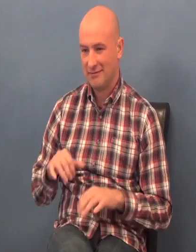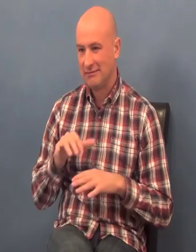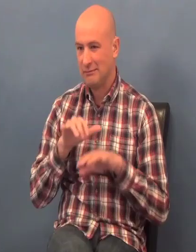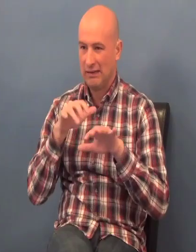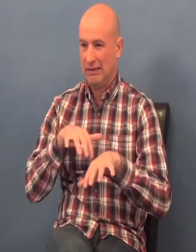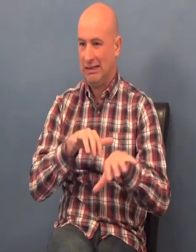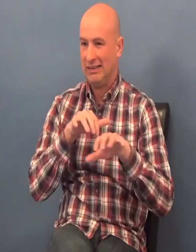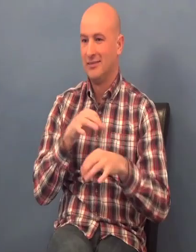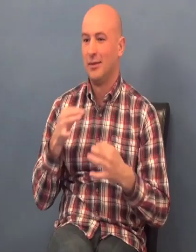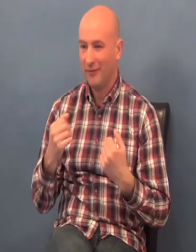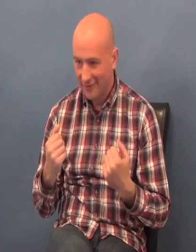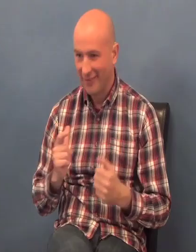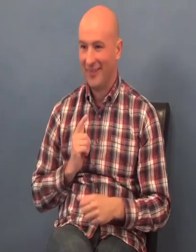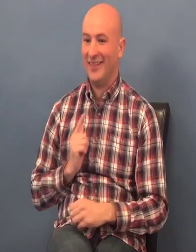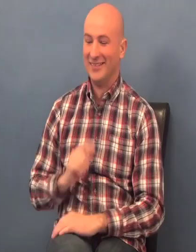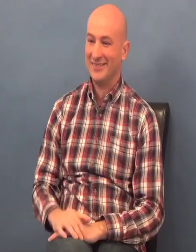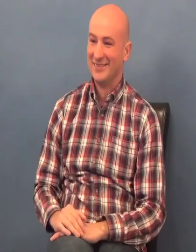Jest tłum, samochody zatrzymują się.